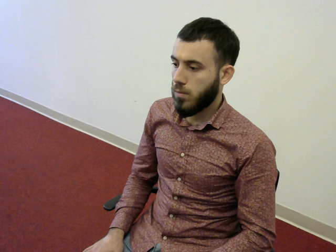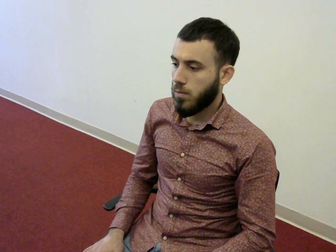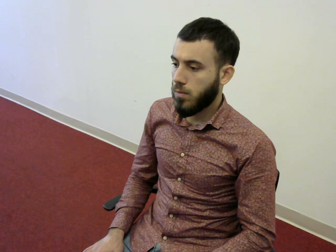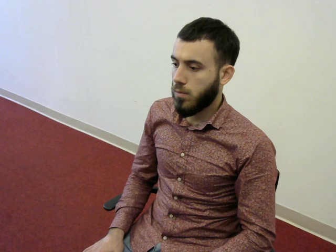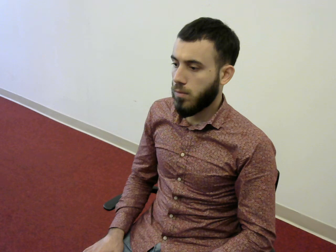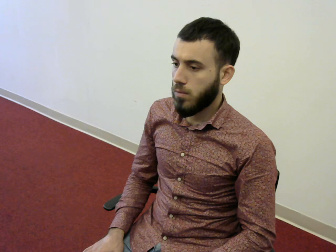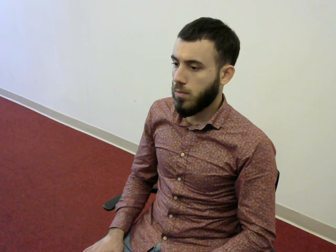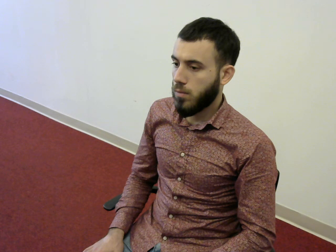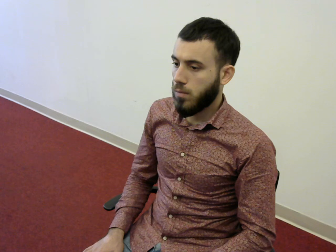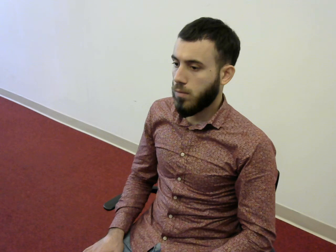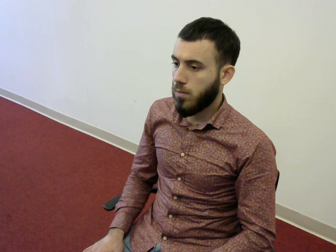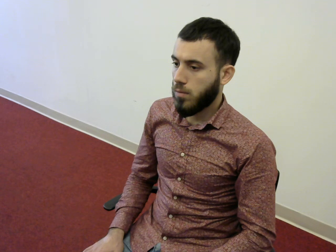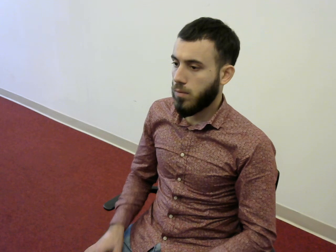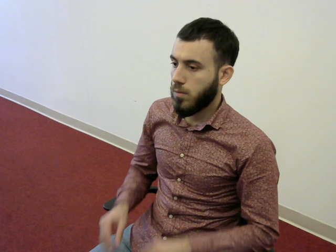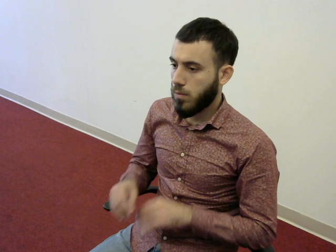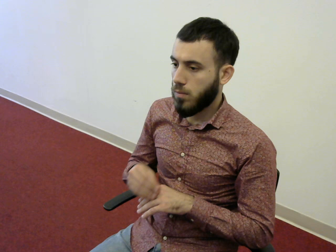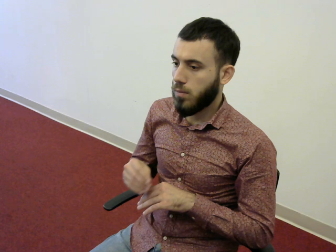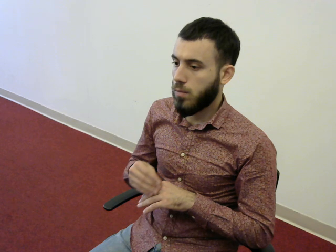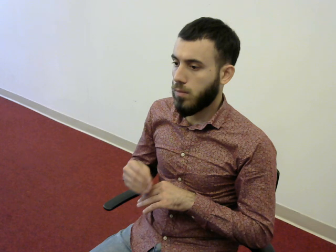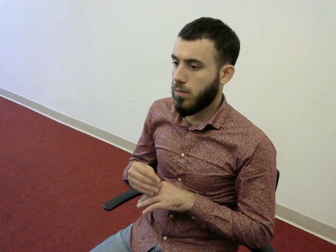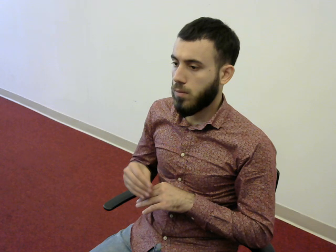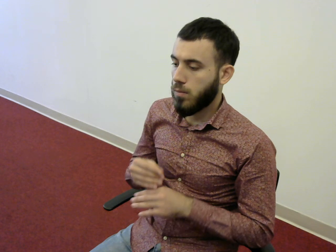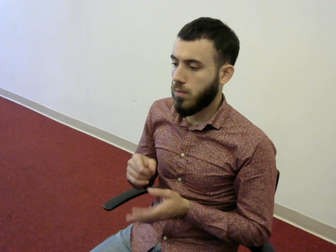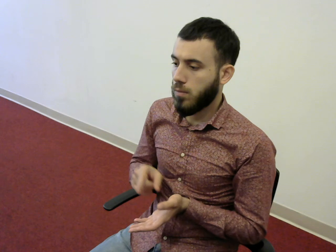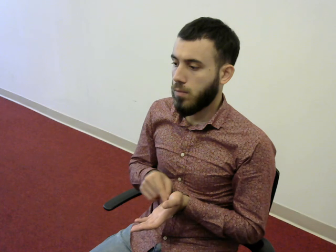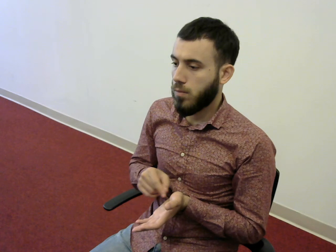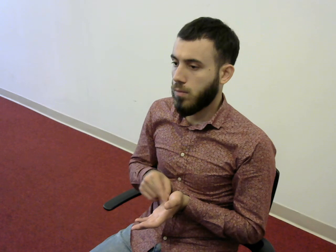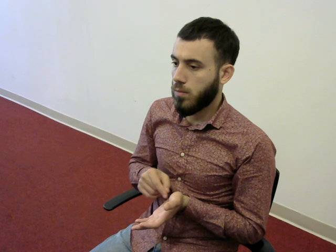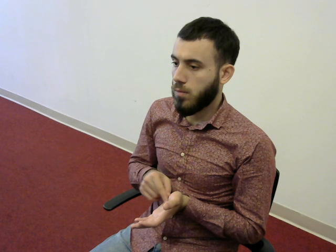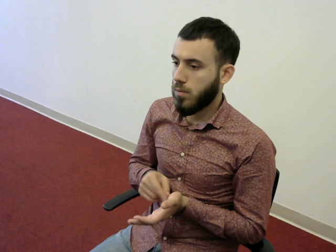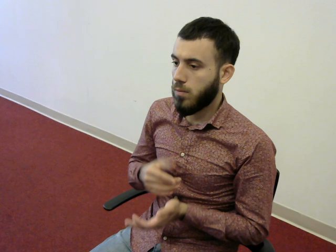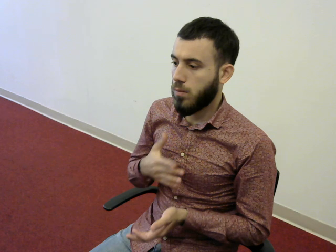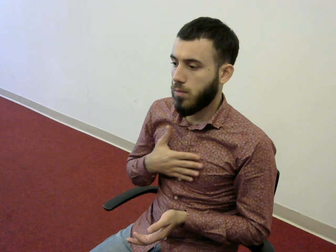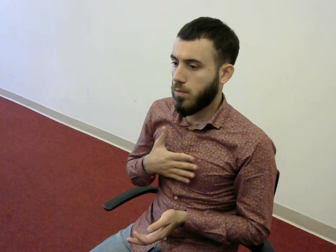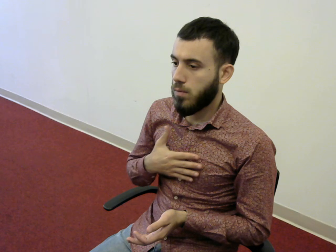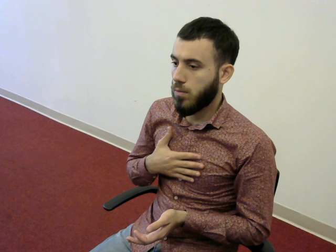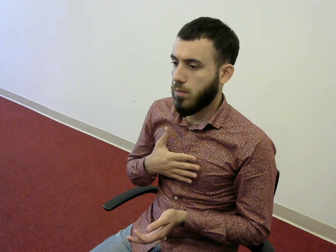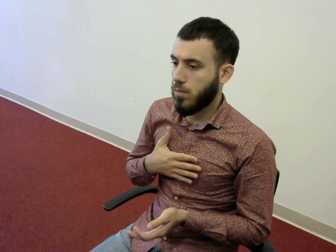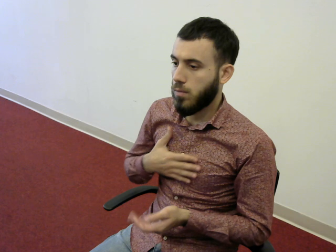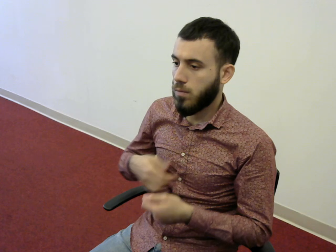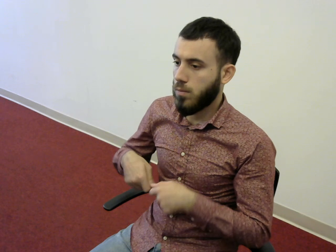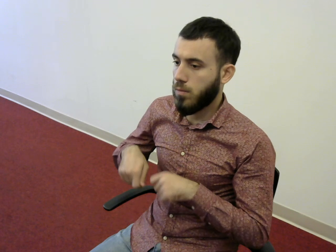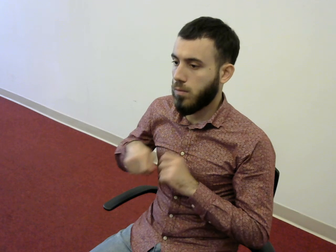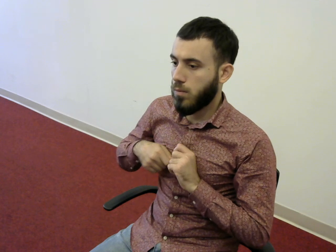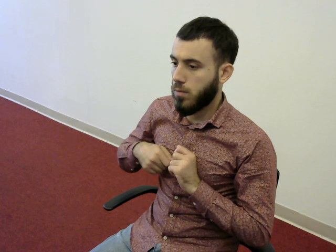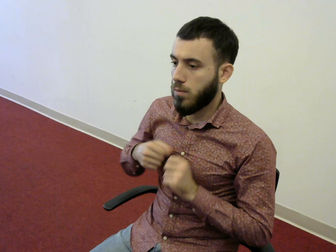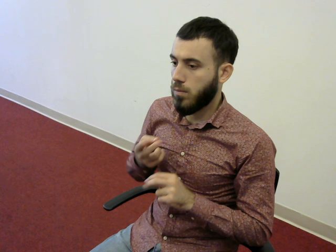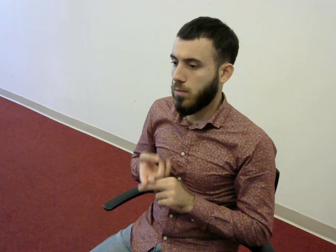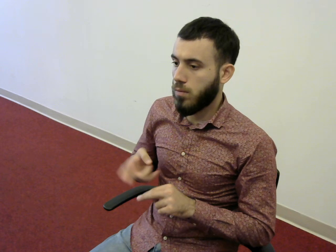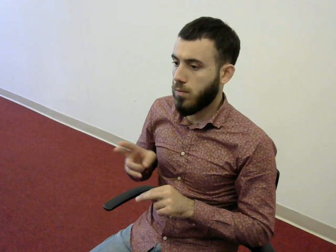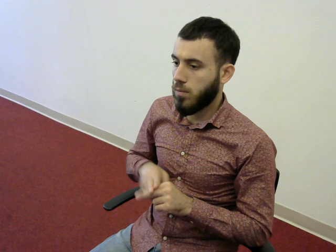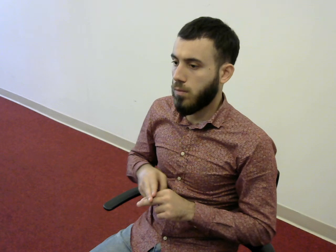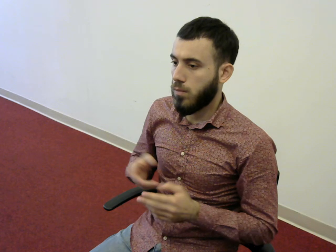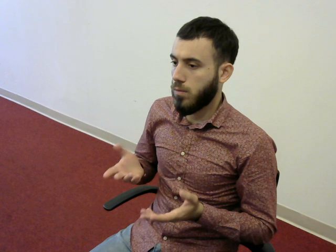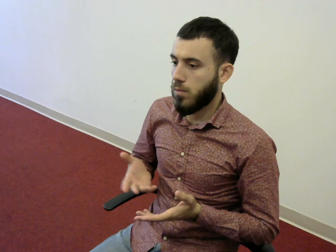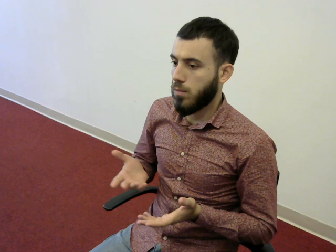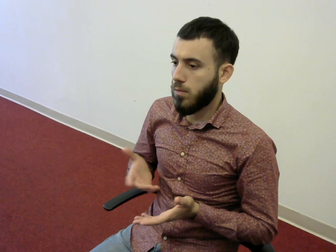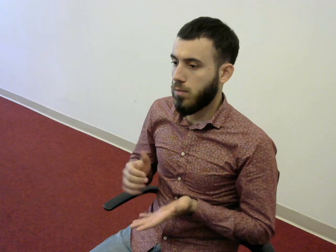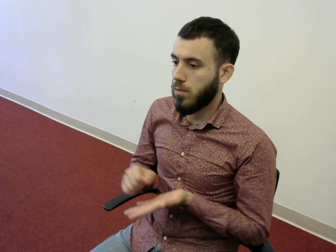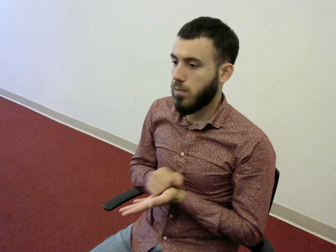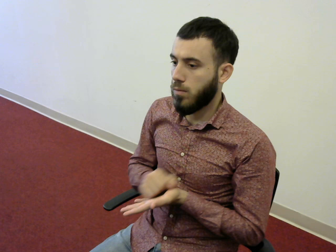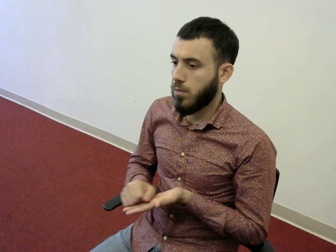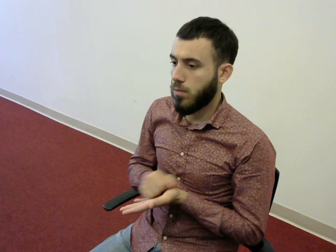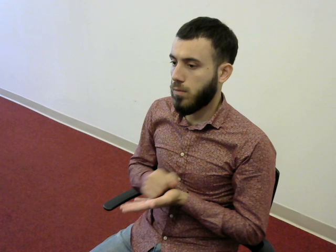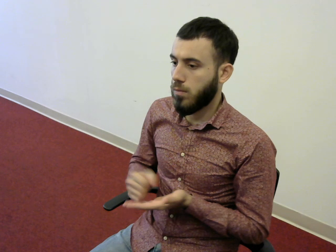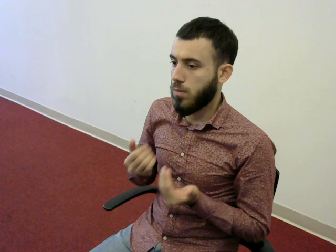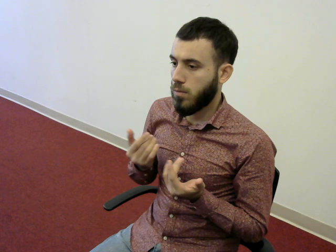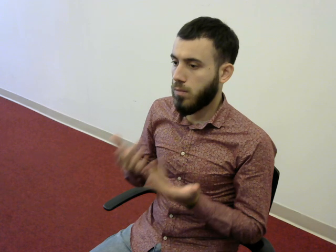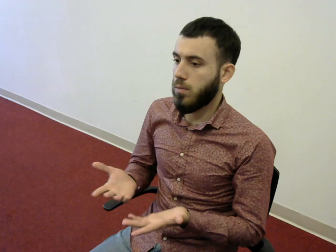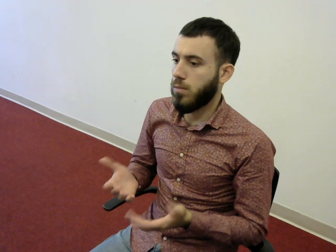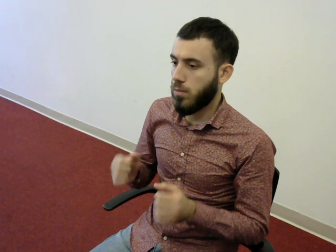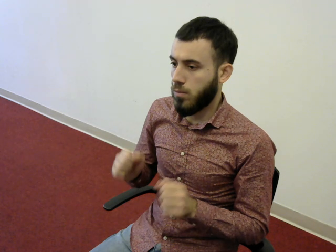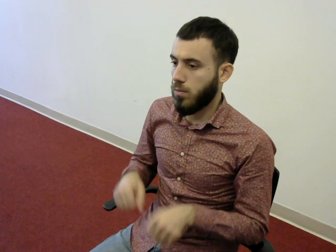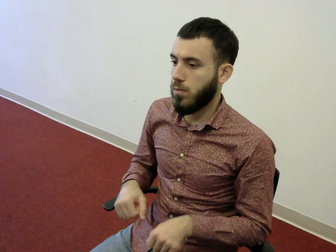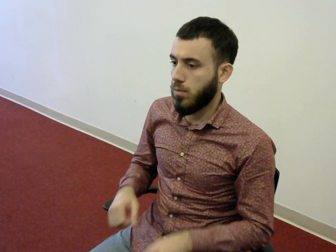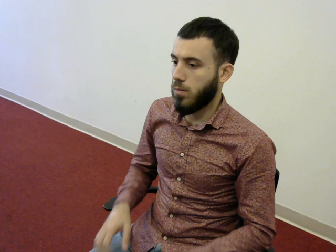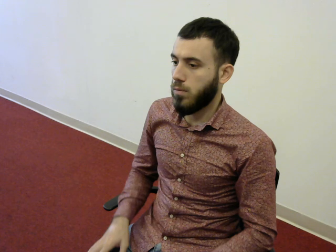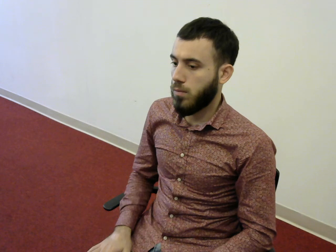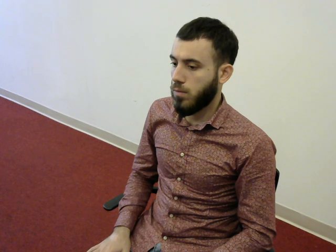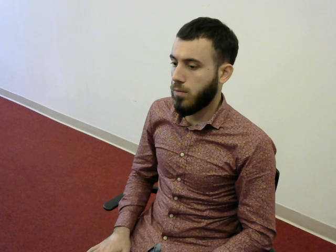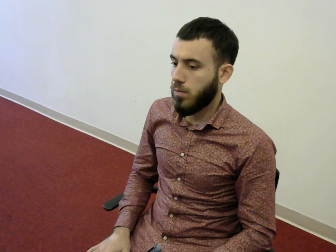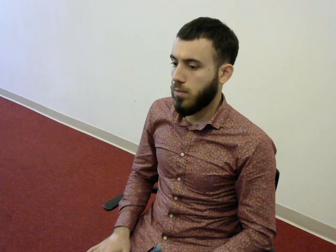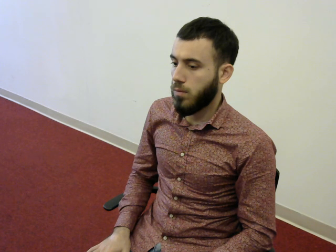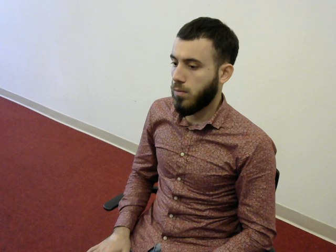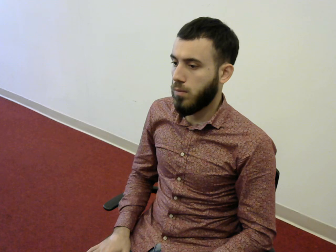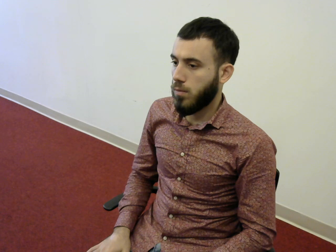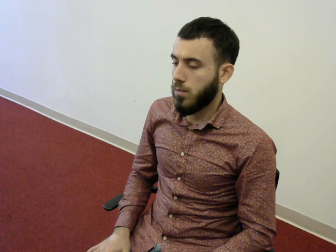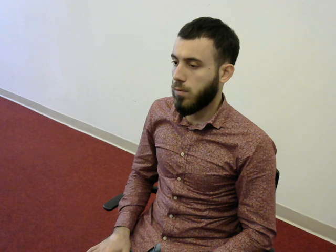Yoldaşımın pensiyasını mənə köçürmək üçün hansı sənədlər tələb olunur?